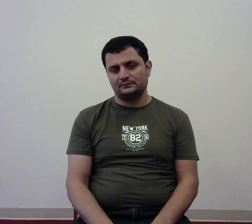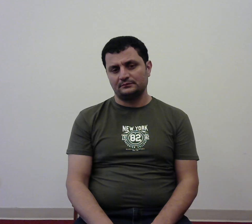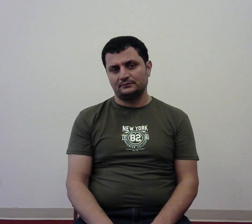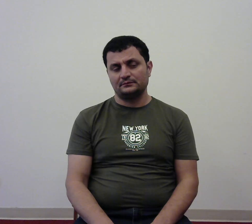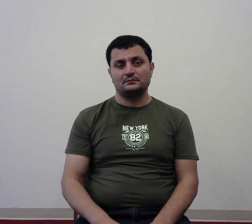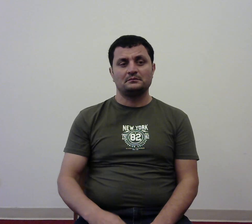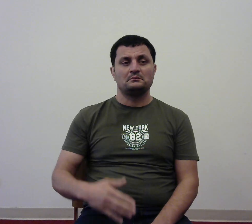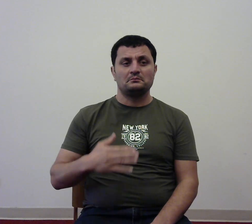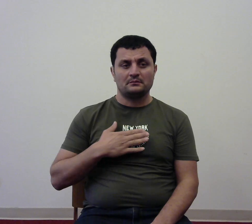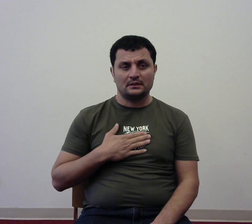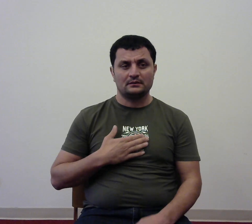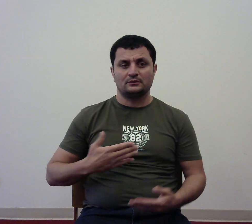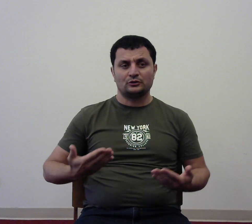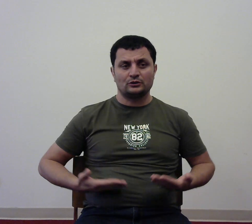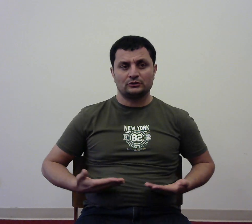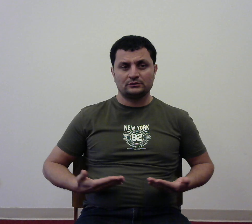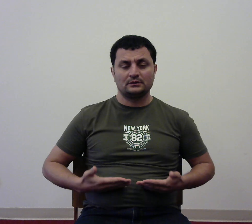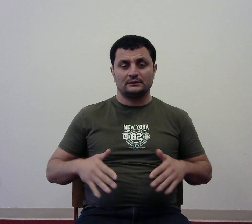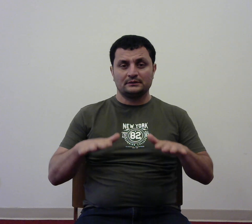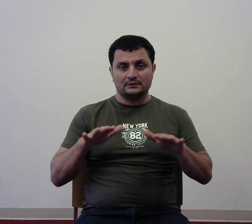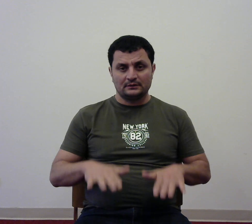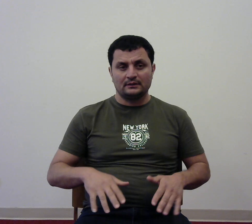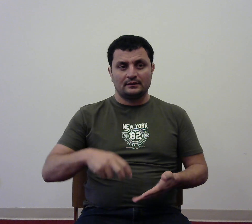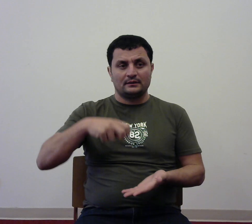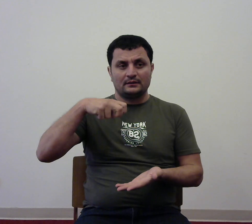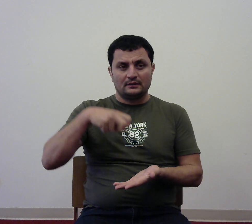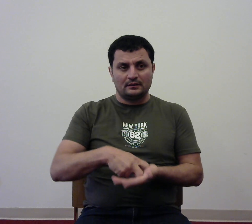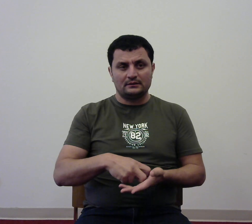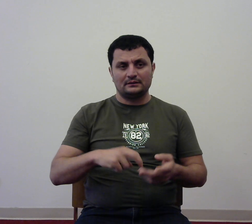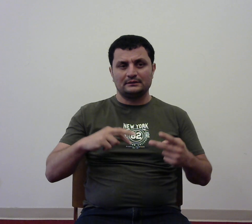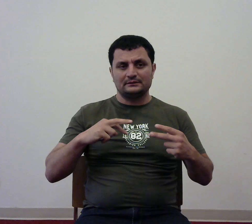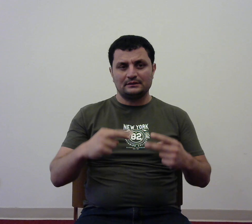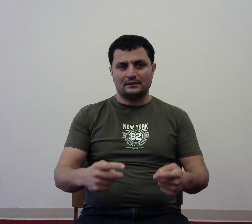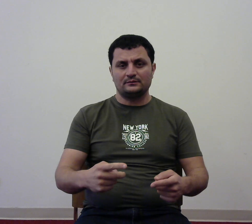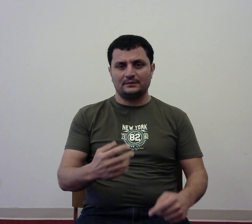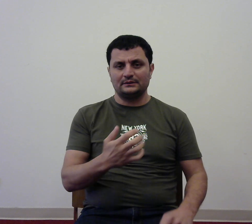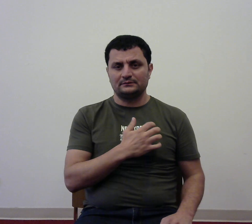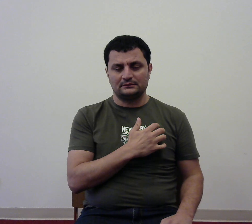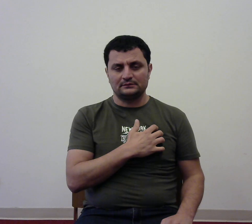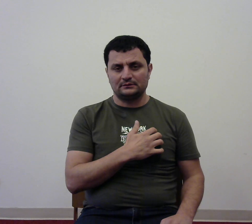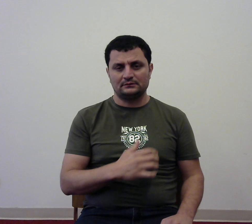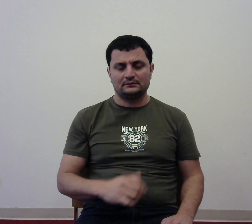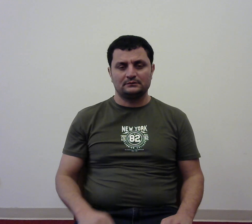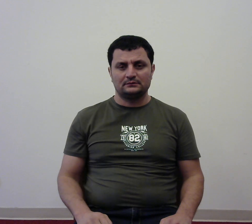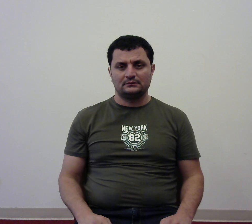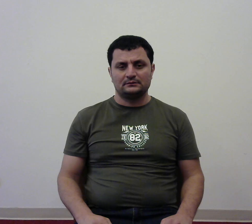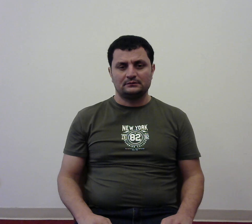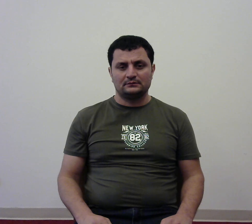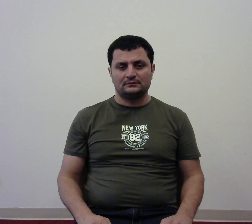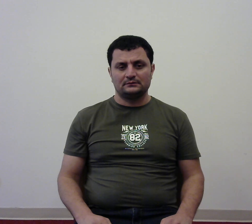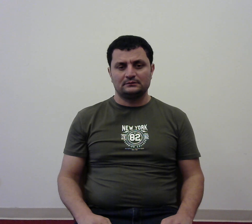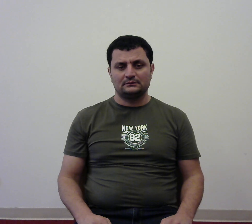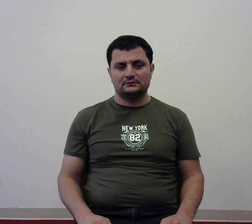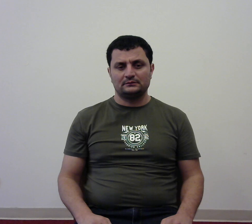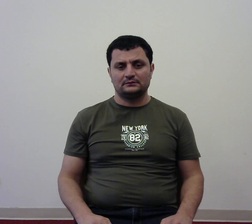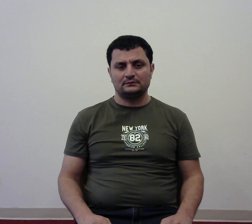Mən yaşayış yeri qeydiyyatımı dəyişmək istəyirəm